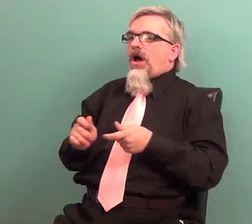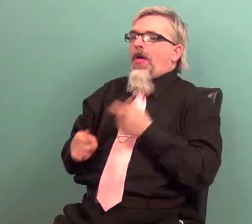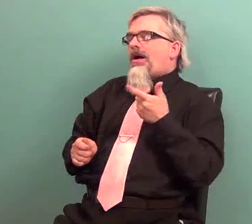Wiesz...